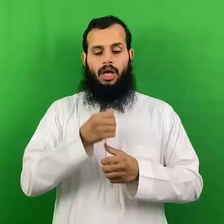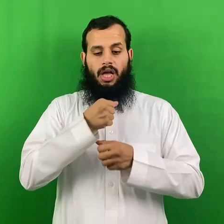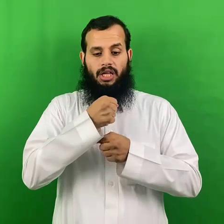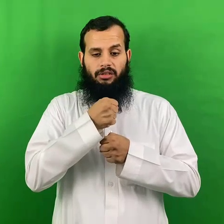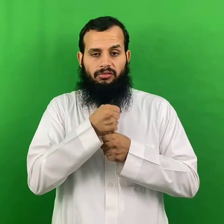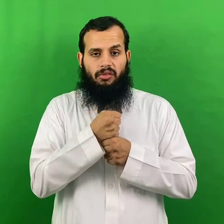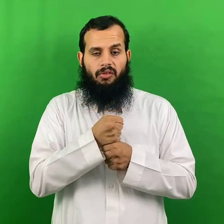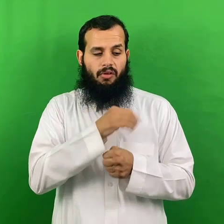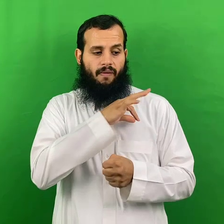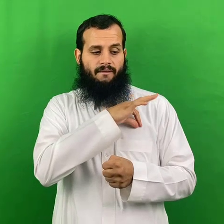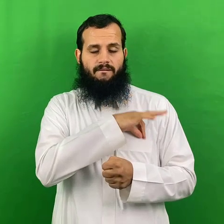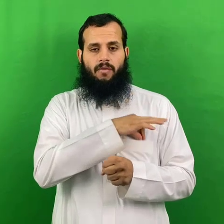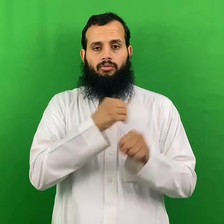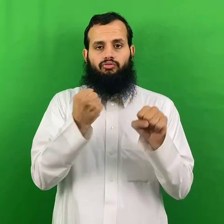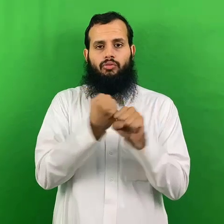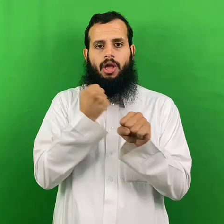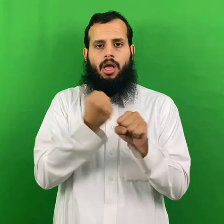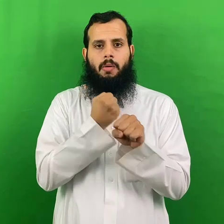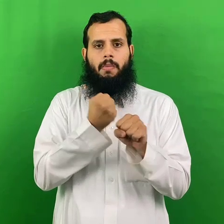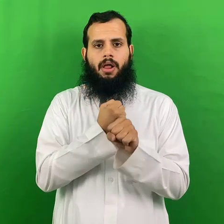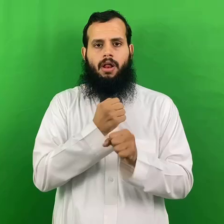وهو ينتظر حصيلة عمله